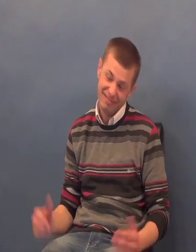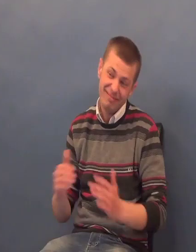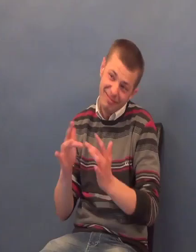Masz rację.